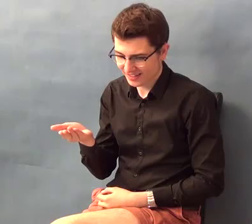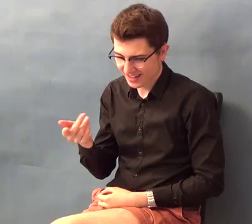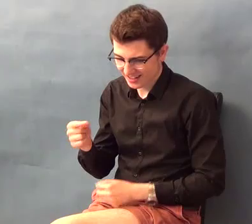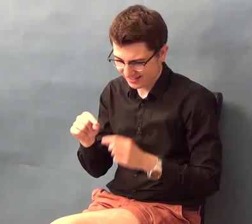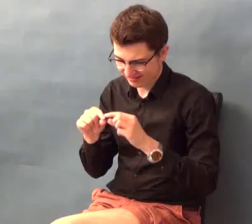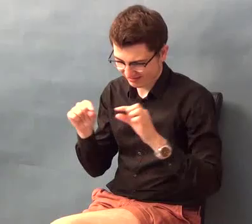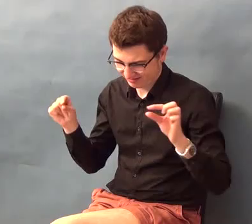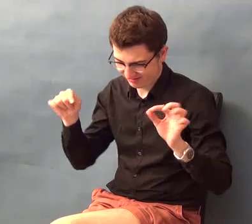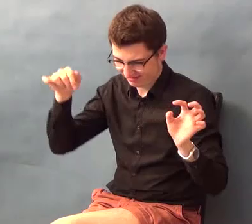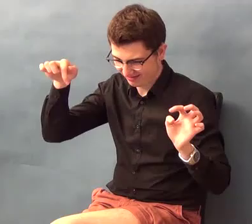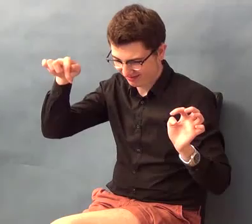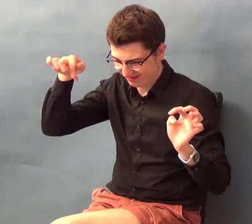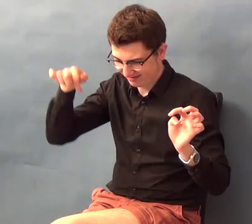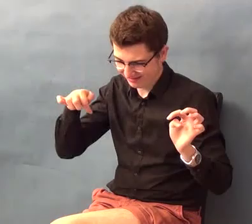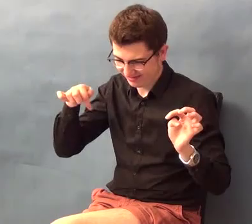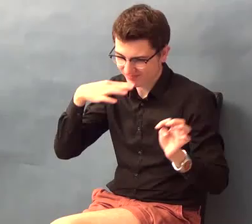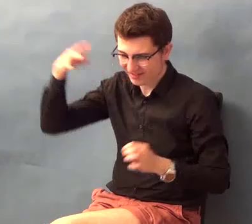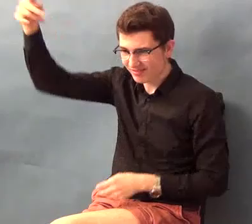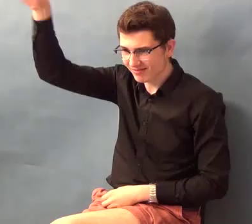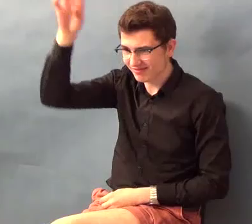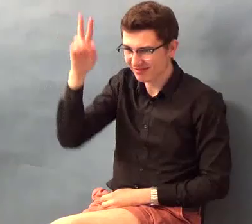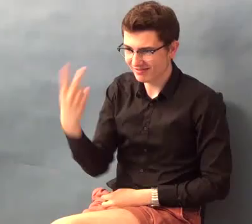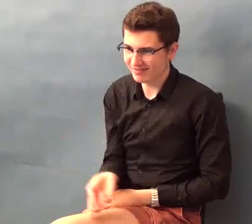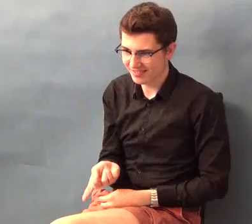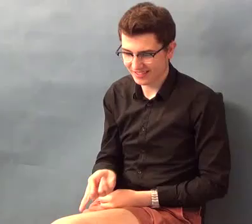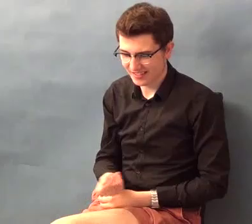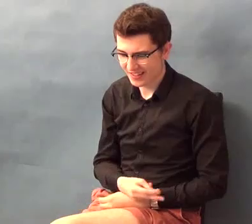Jest podstawa i coś z niej wystaje. Na to można spaść.